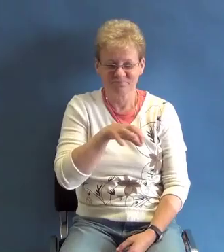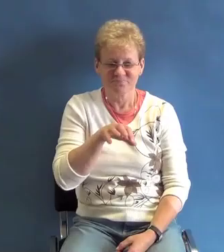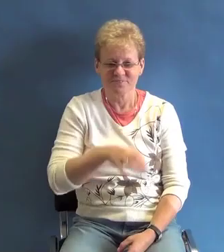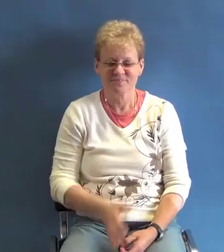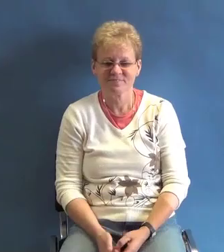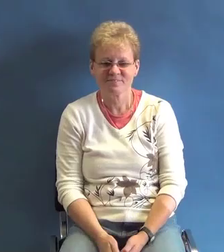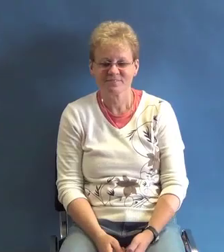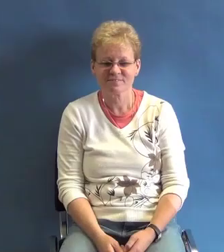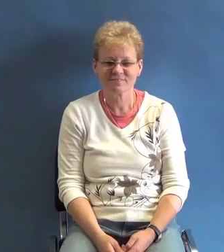Kradnie je.